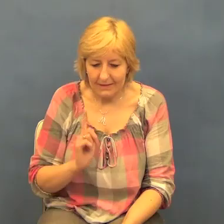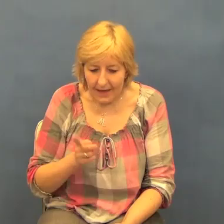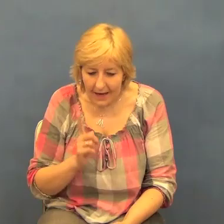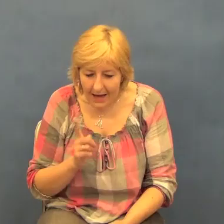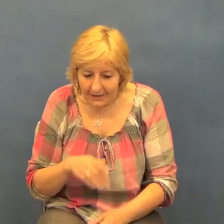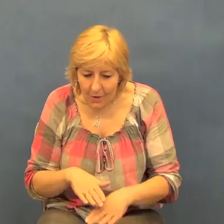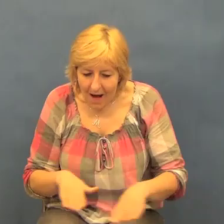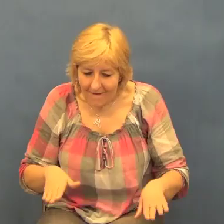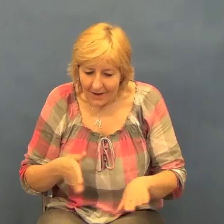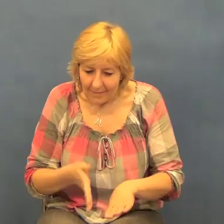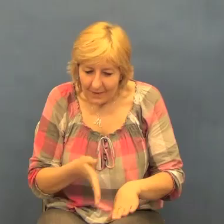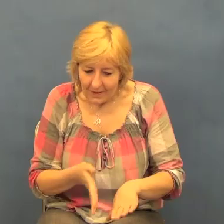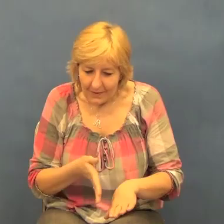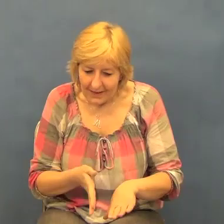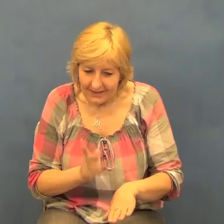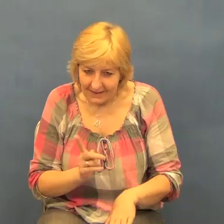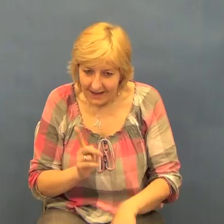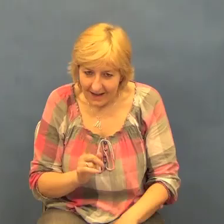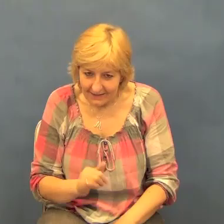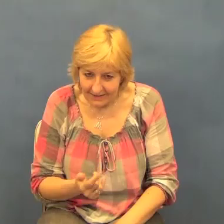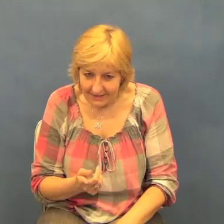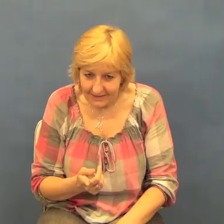Zakaz piłowania ławki, dobrze?